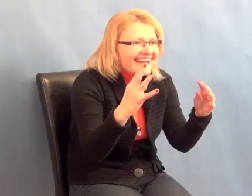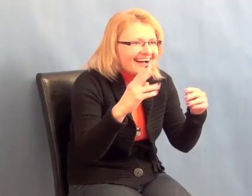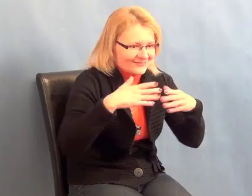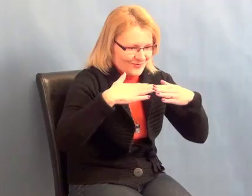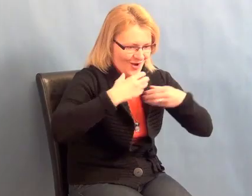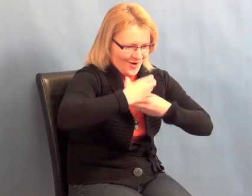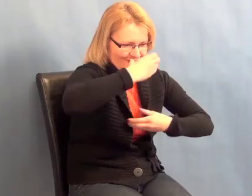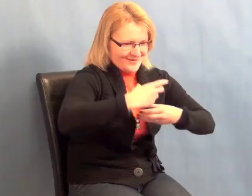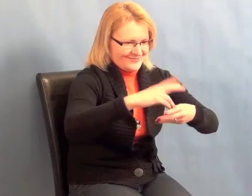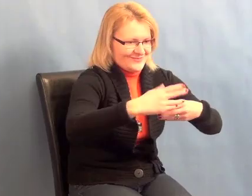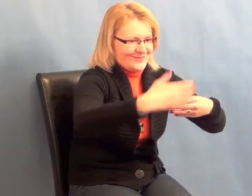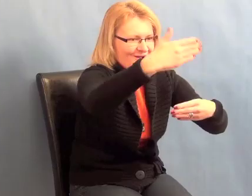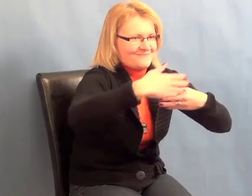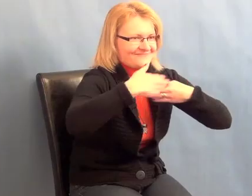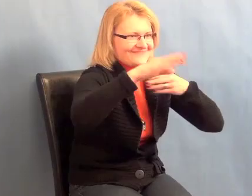Blok w blok.